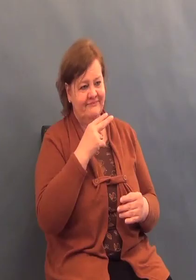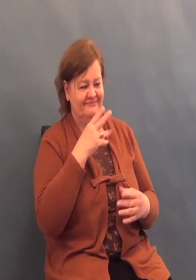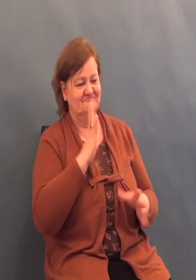Koniec.